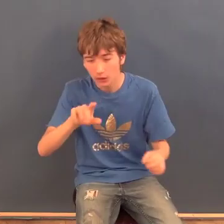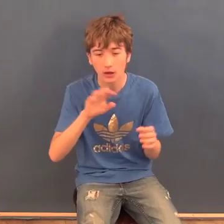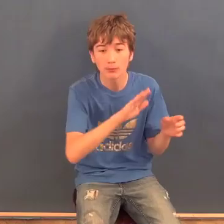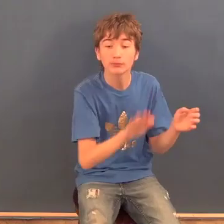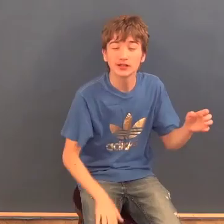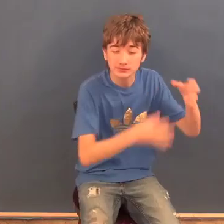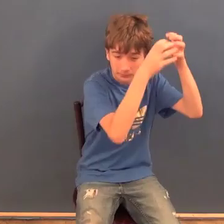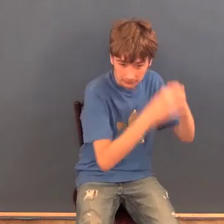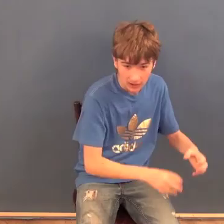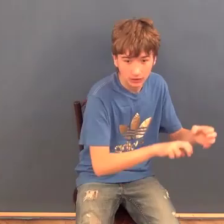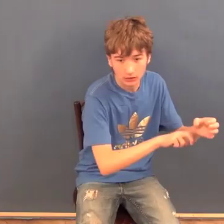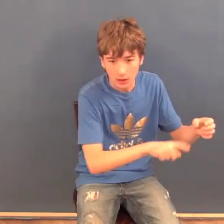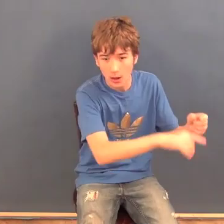Gniazdo os spada obok psa.